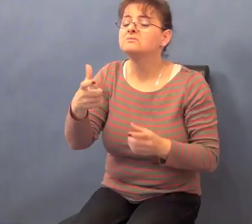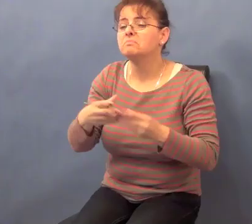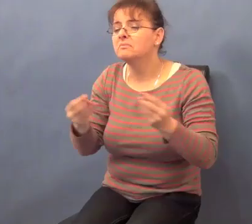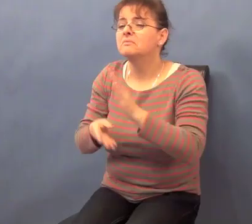Ukradnie coś.